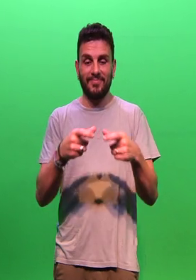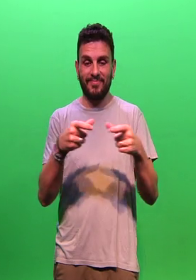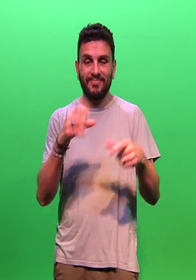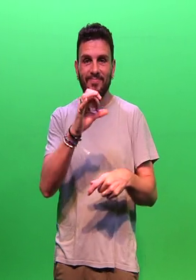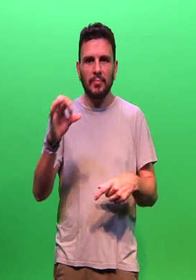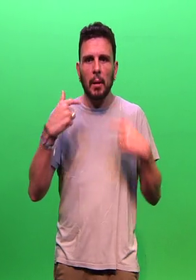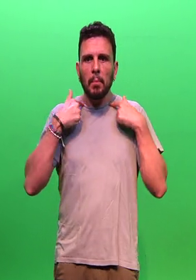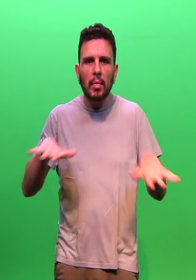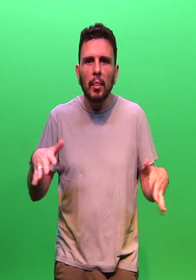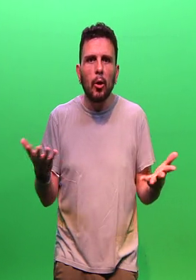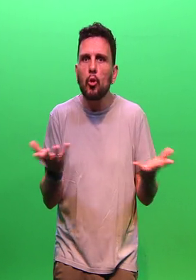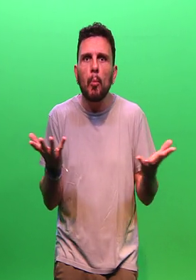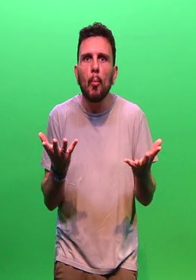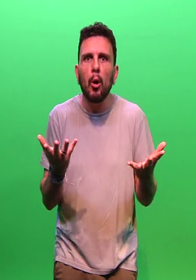He perdut la targeta de la Seguretat Social, com ho faig?